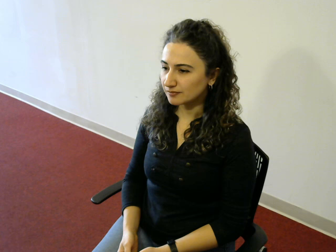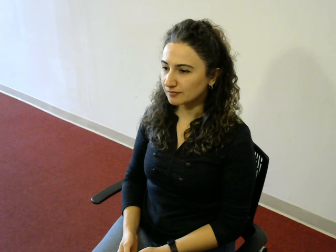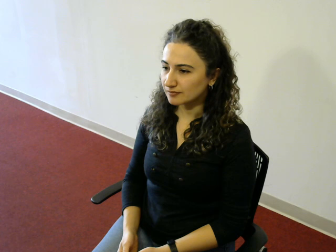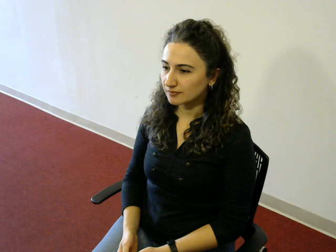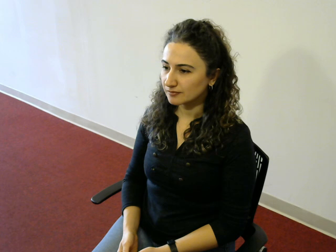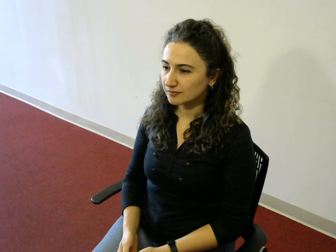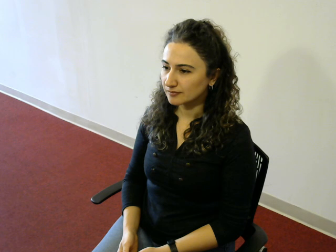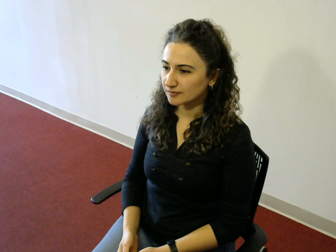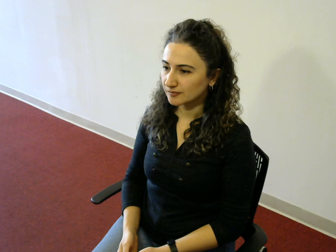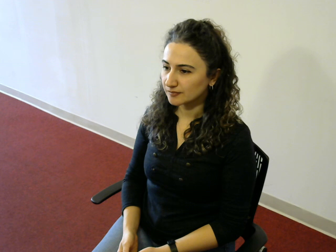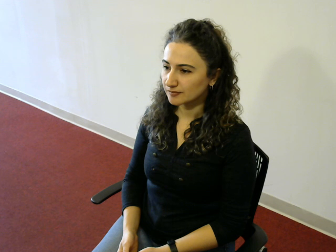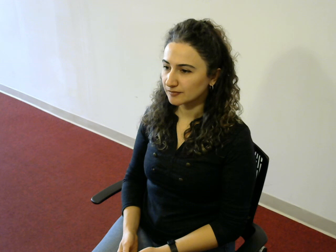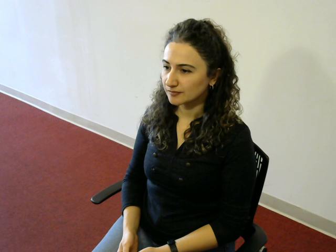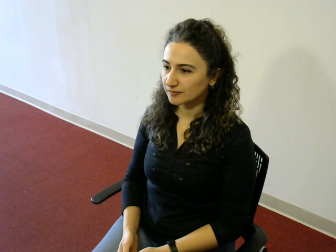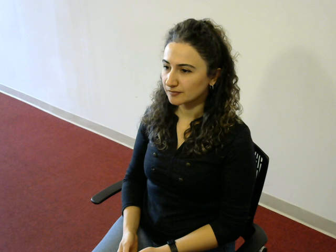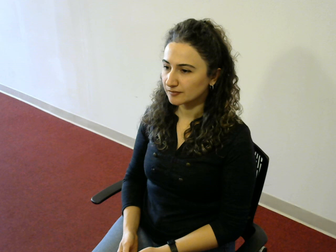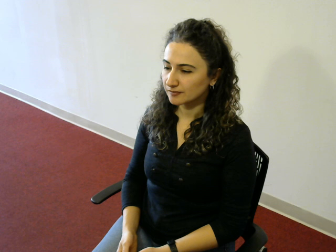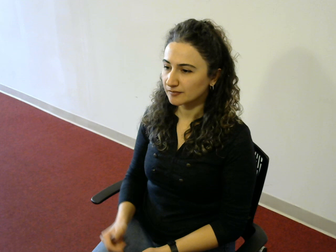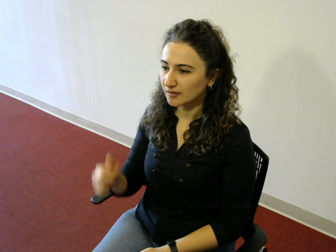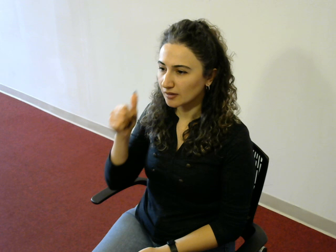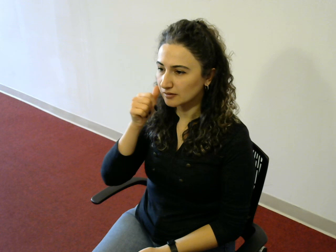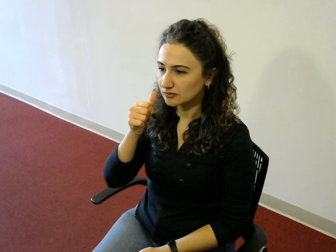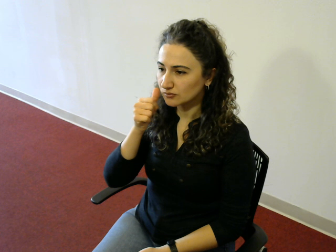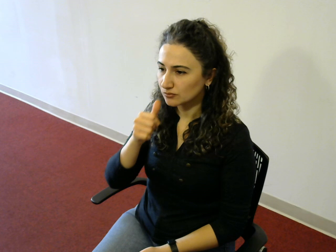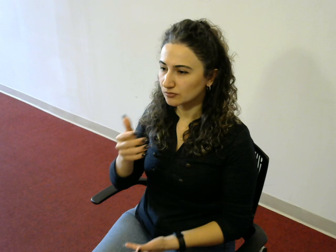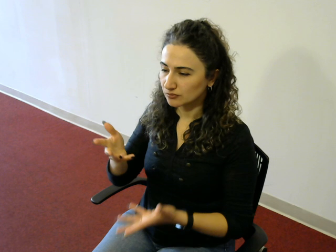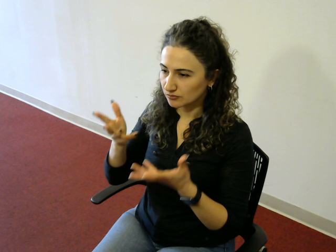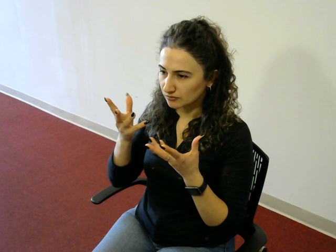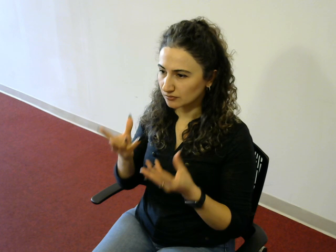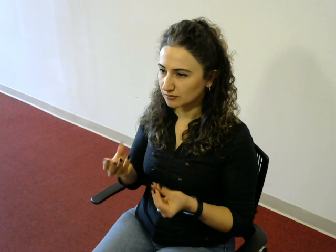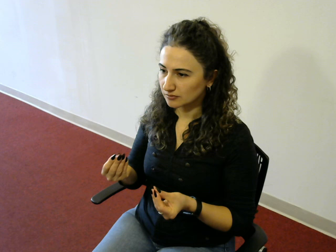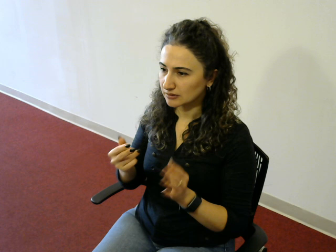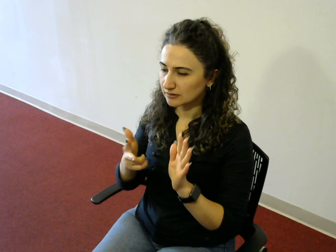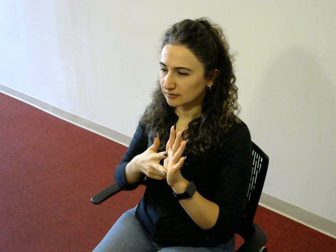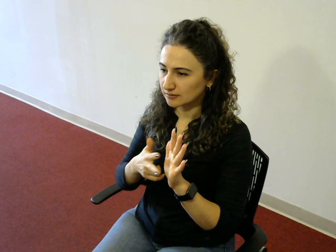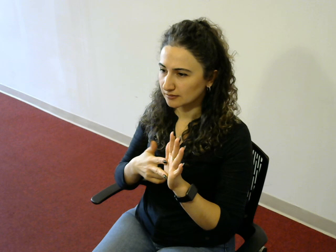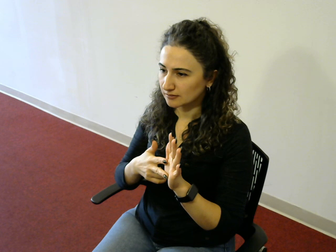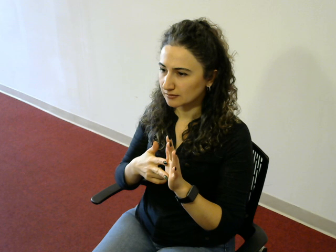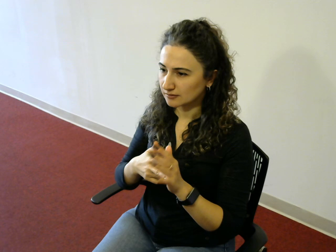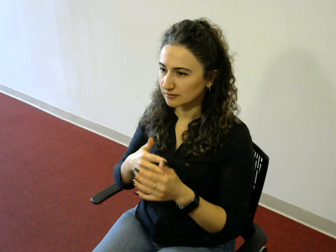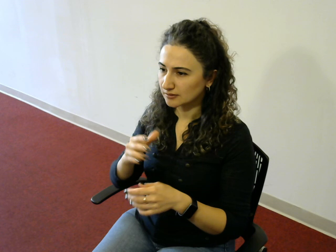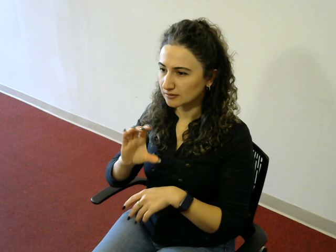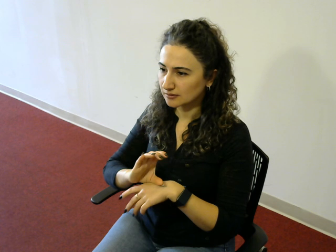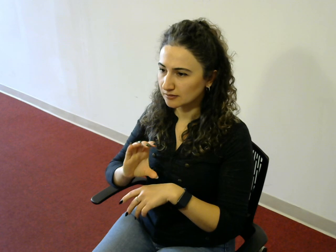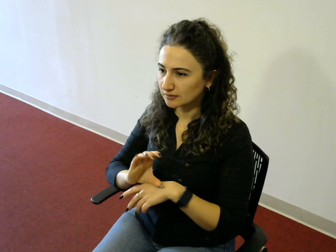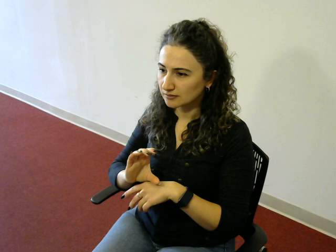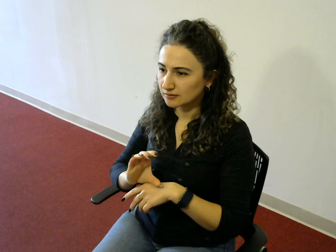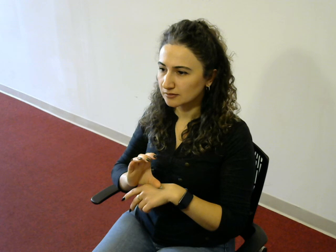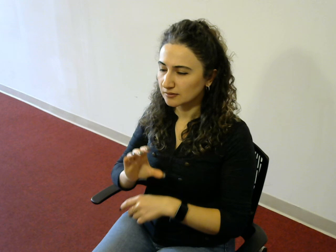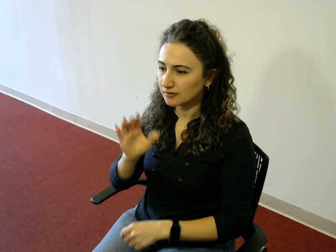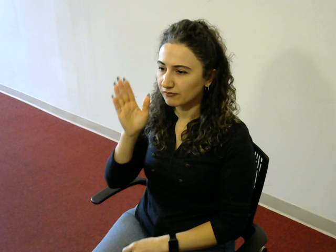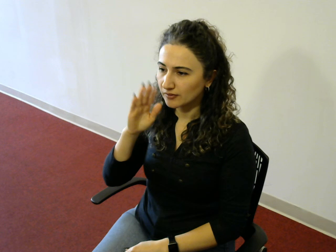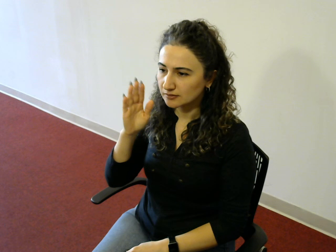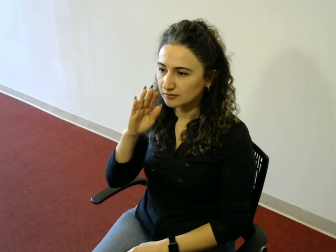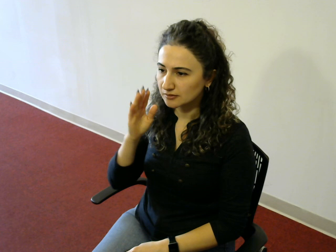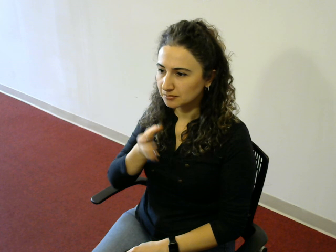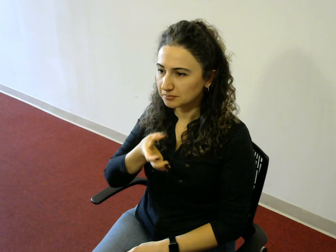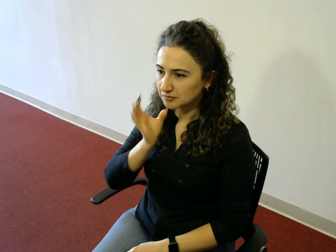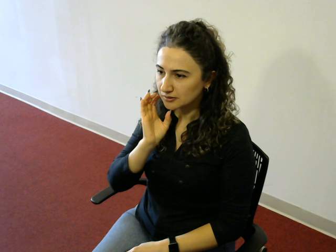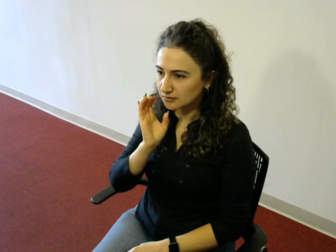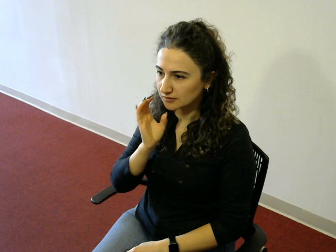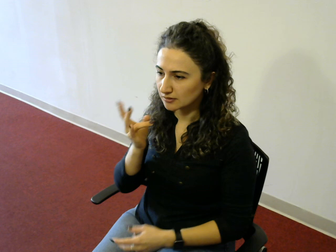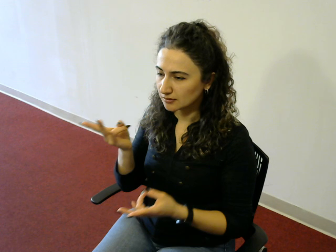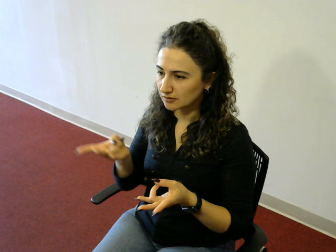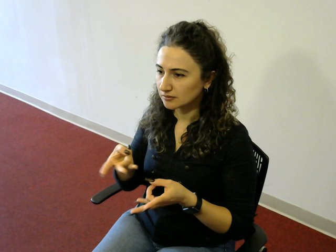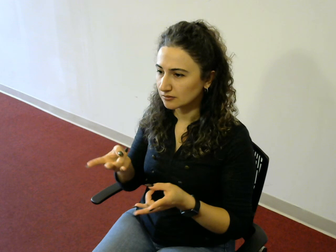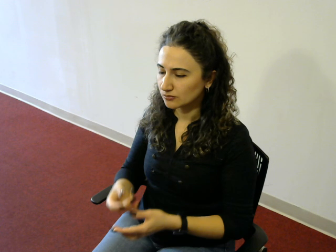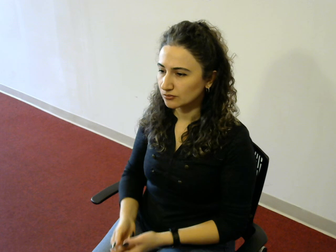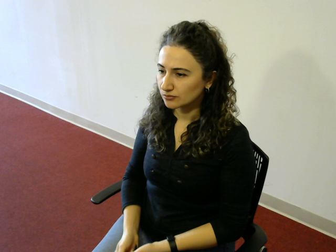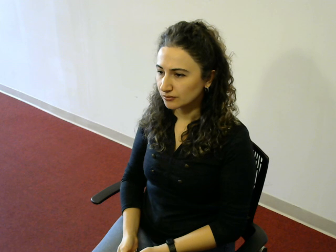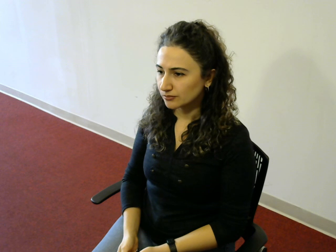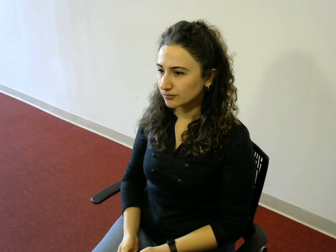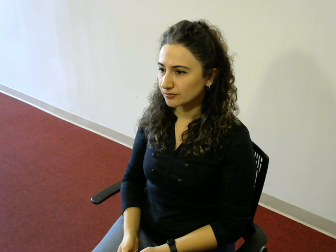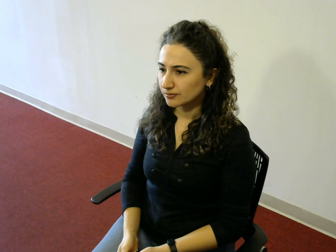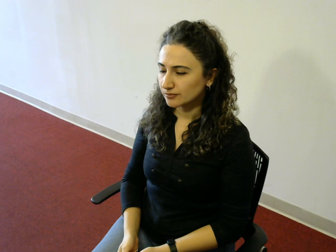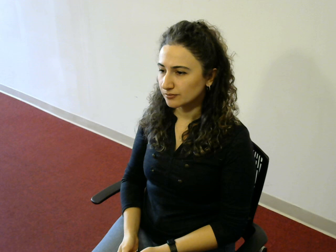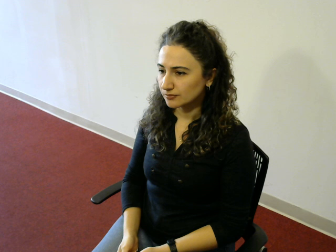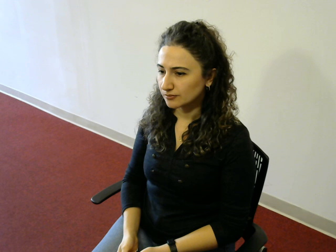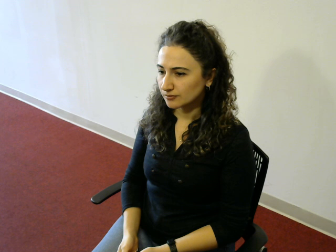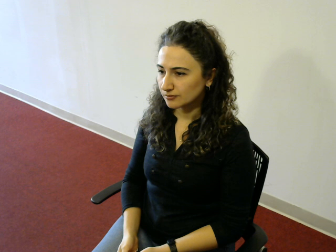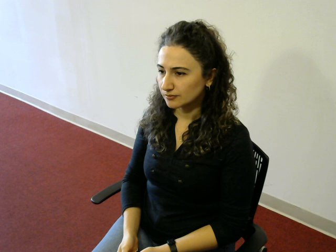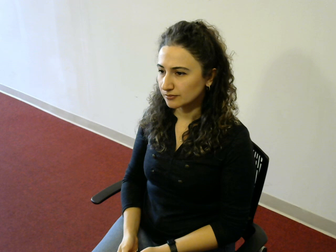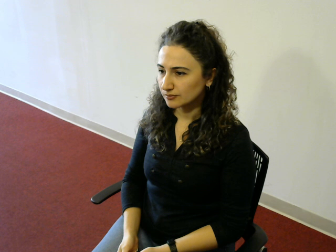Hər gün 8 stəkan su içmək lazımdır